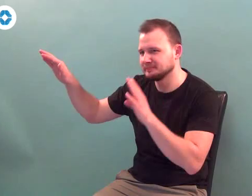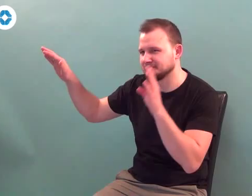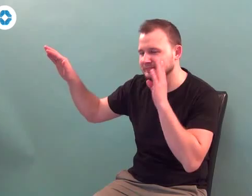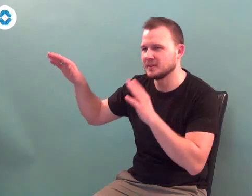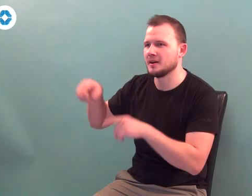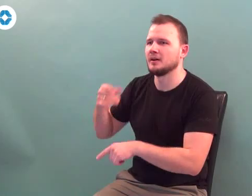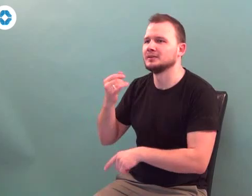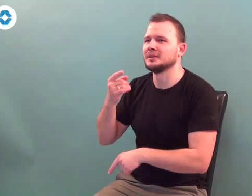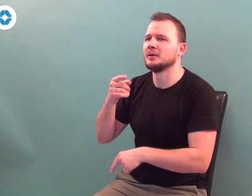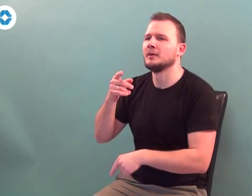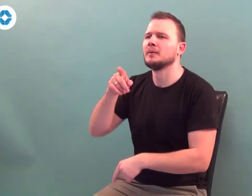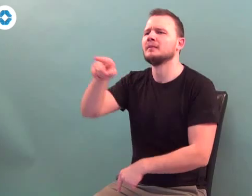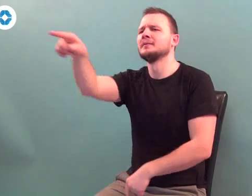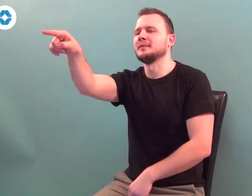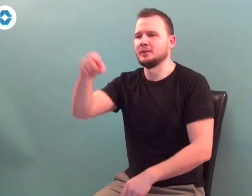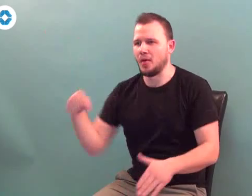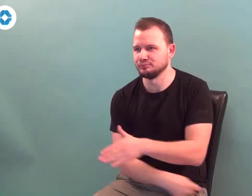Dziecko pokazuje mu palcem w inną stronę, a potem szybko ucieka.